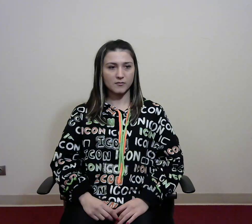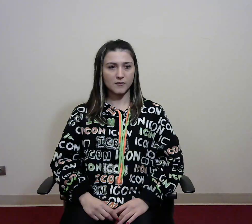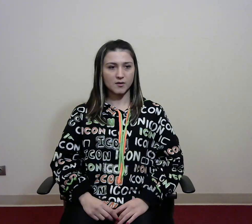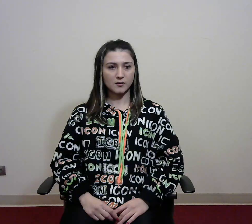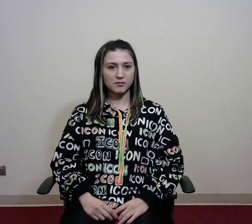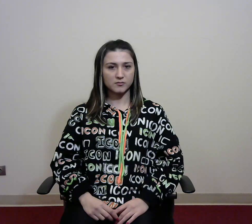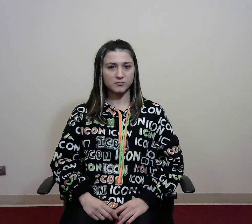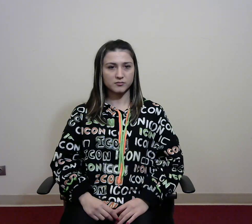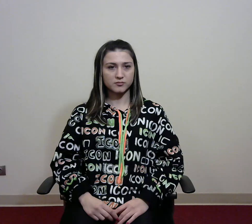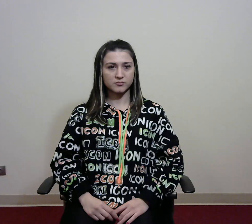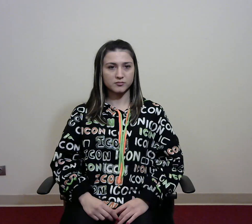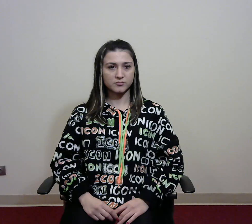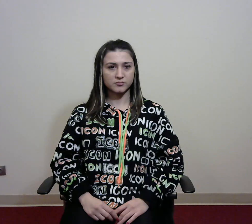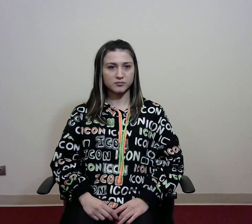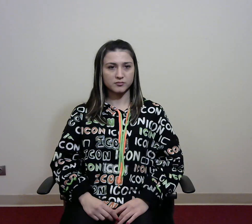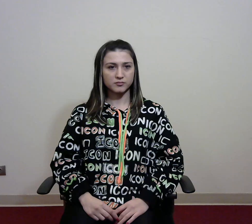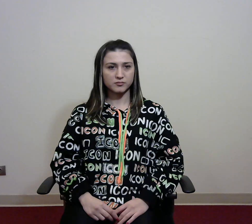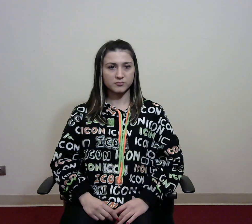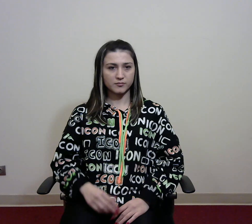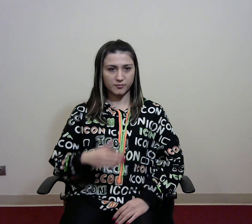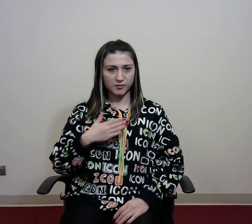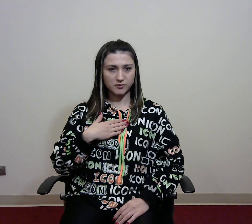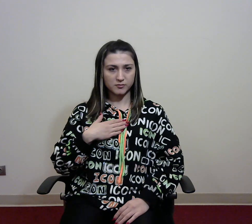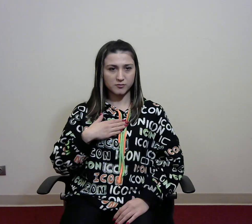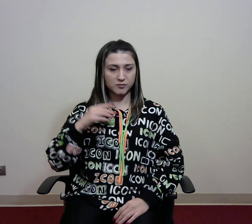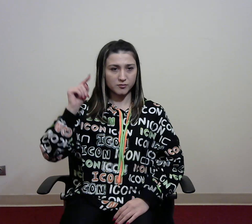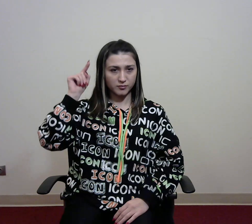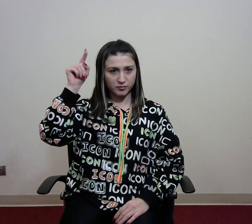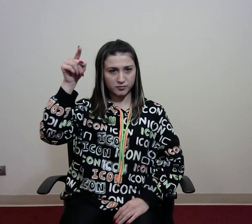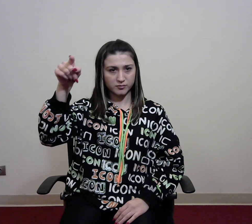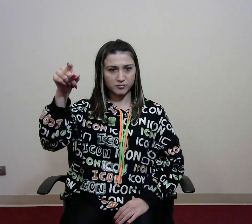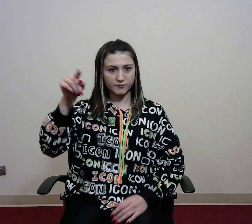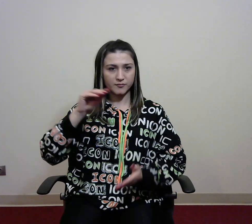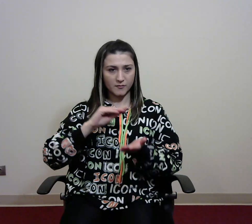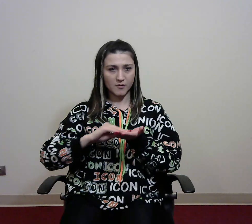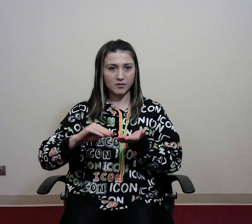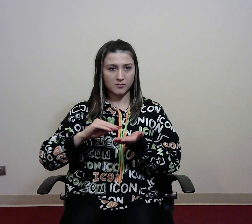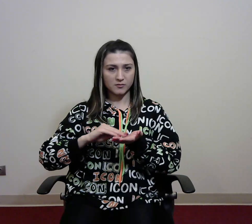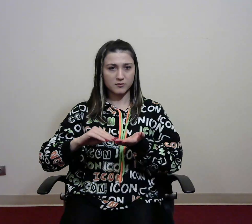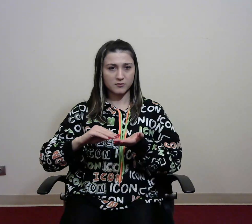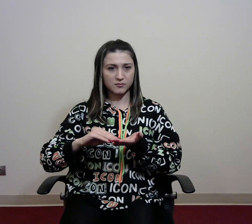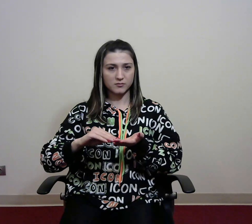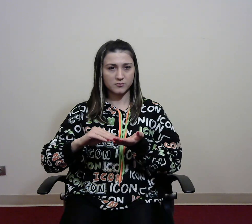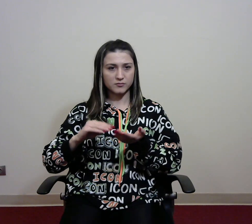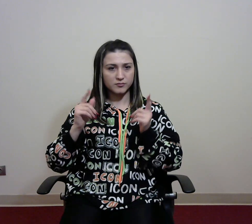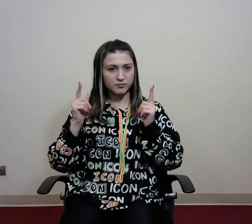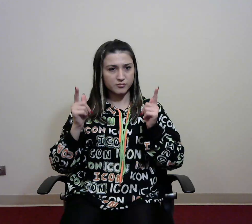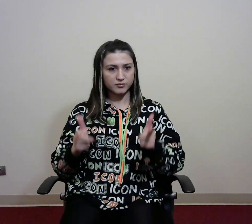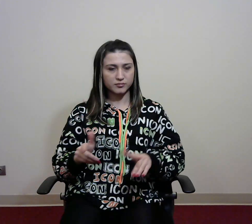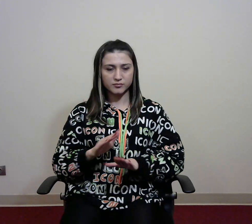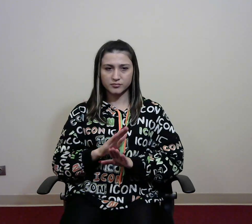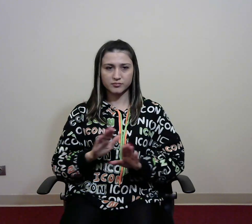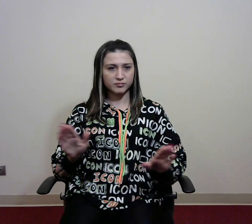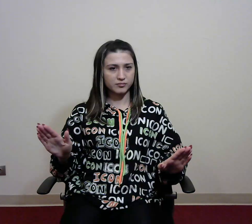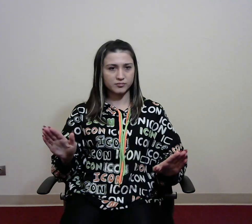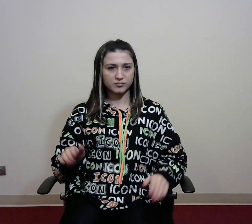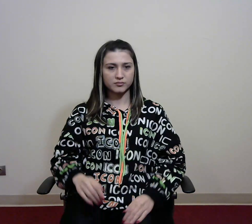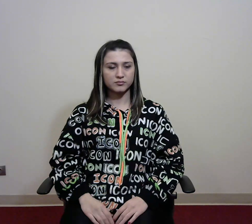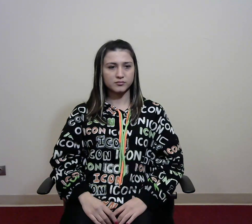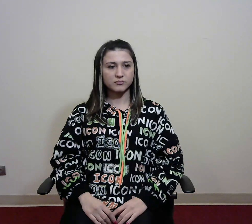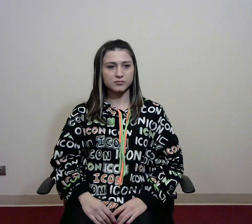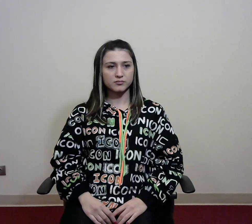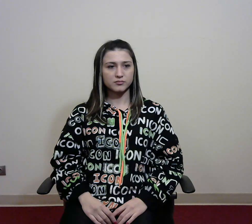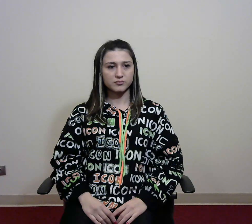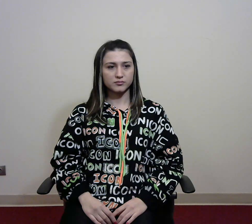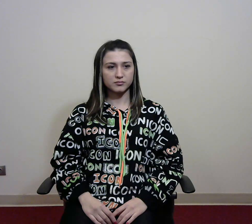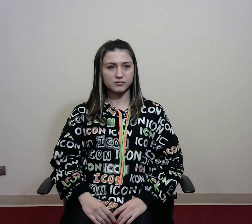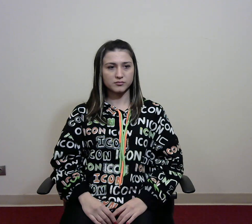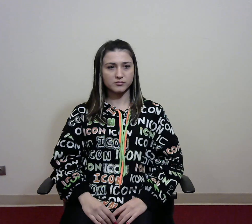Mən onun yazdıqları ilə razı deyiləm